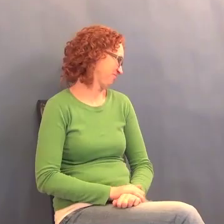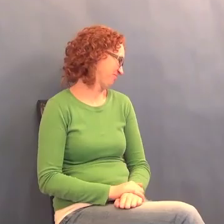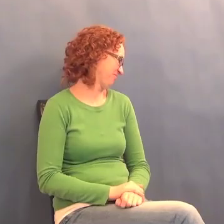Koniec.